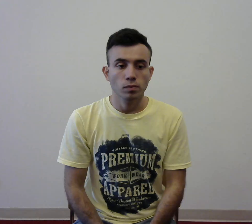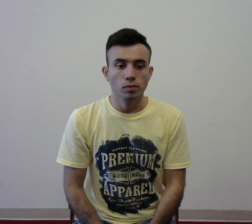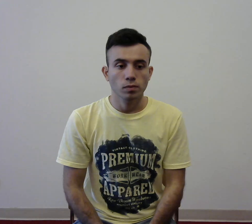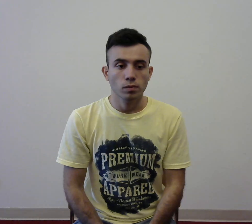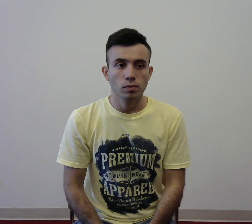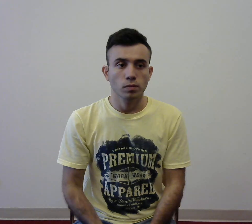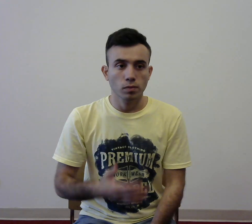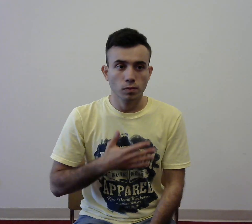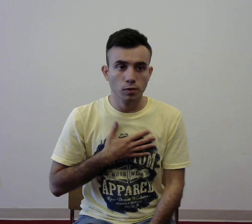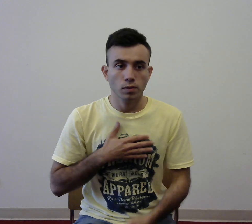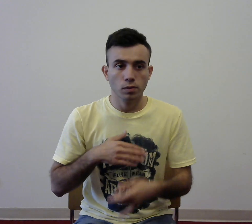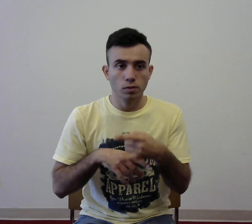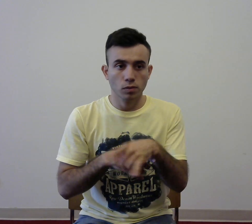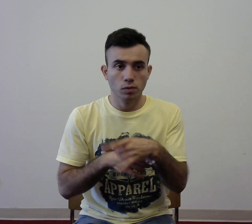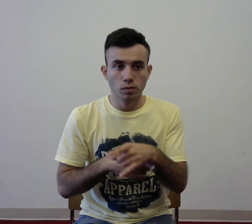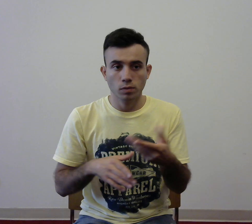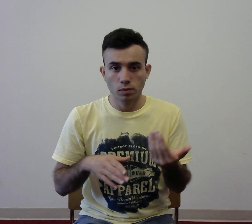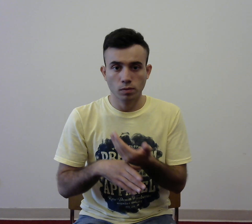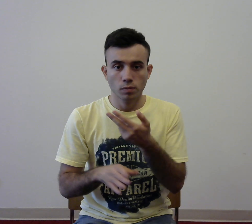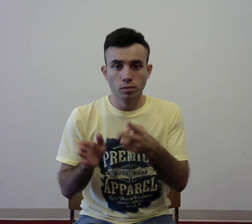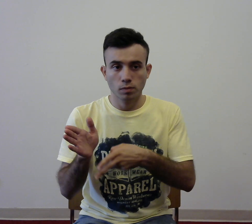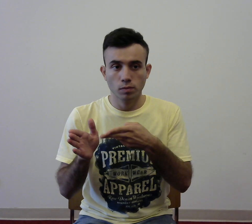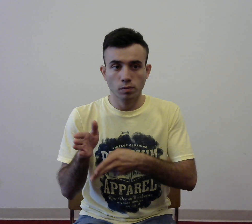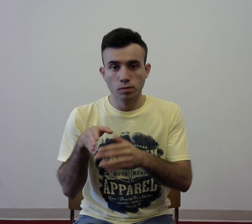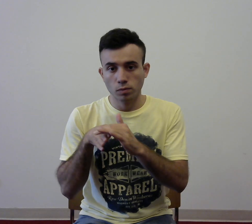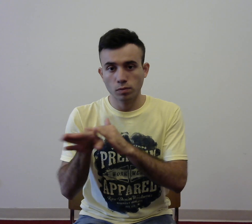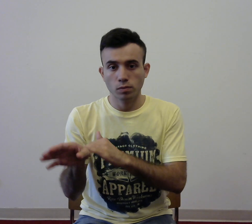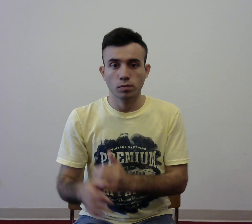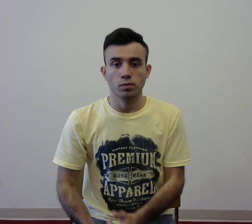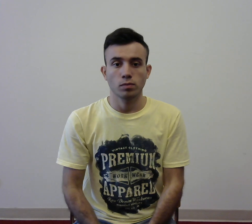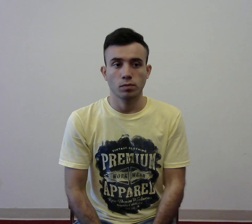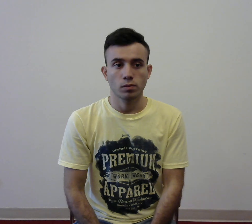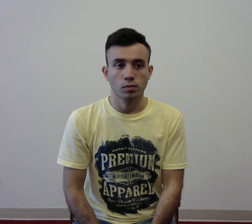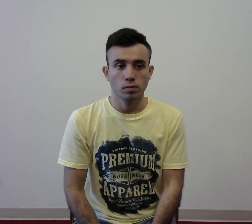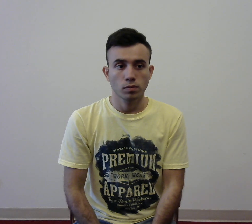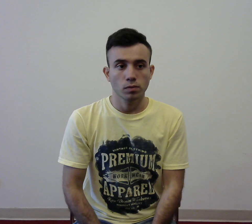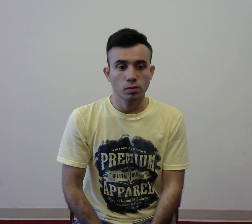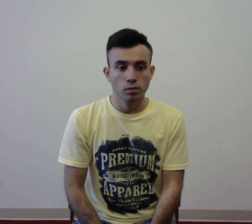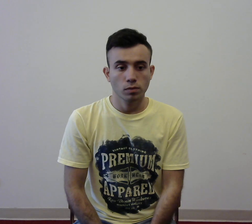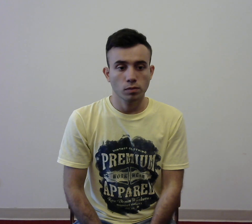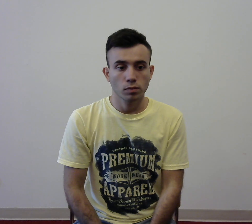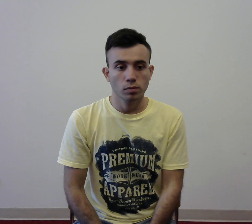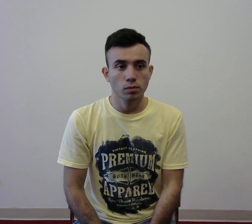Mən Gəncəyə yeni qatarla gedirəm